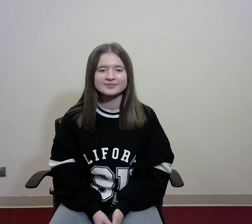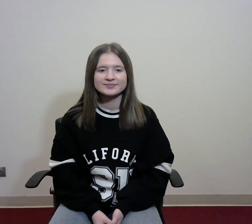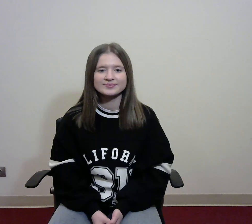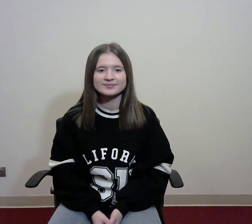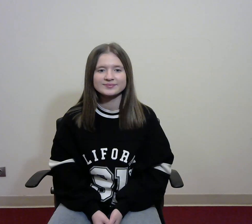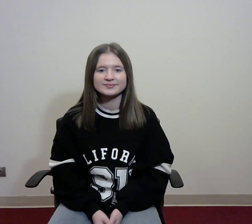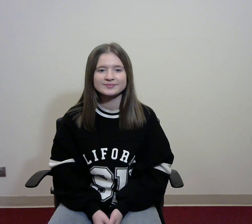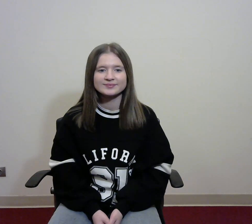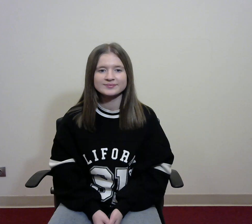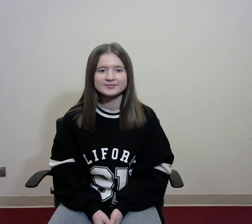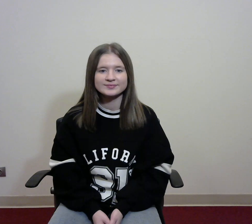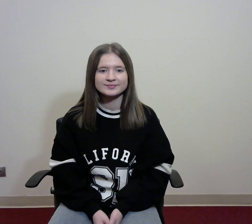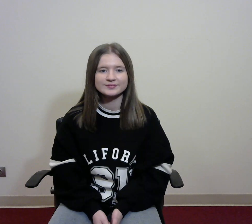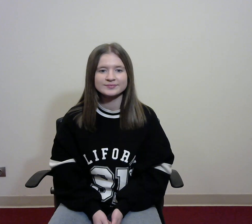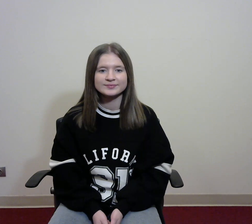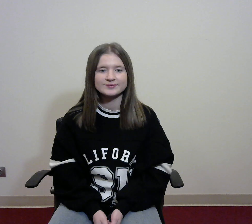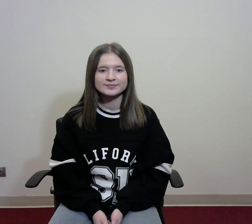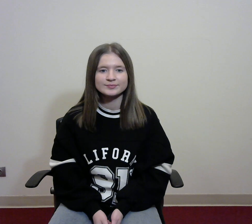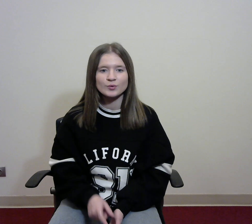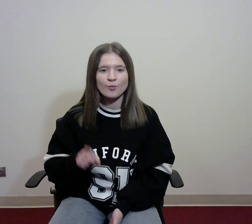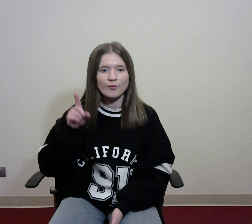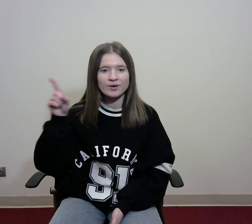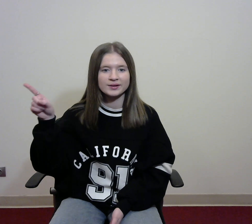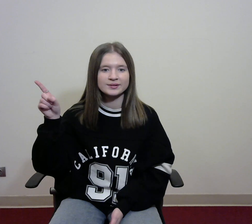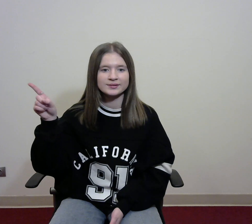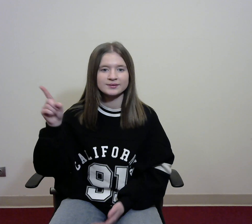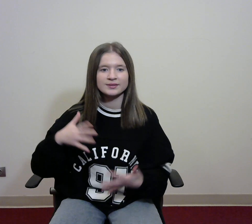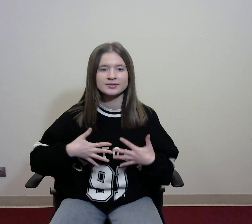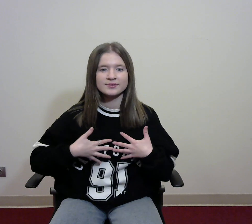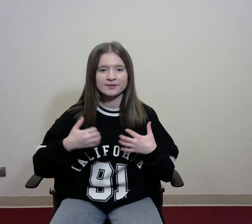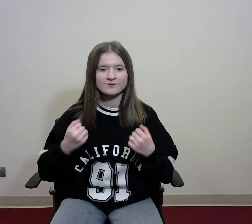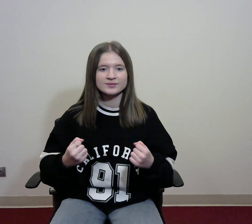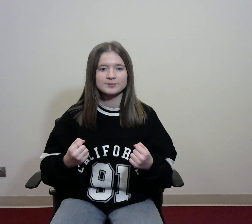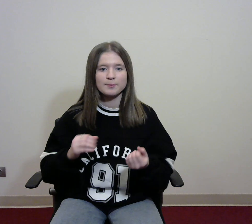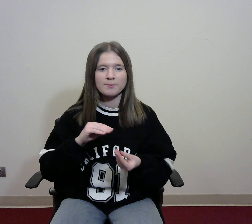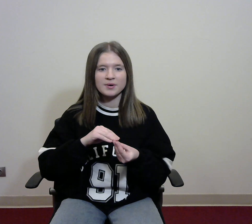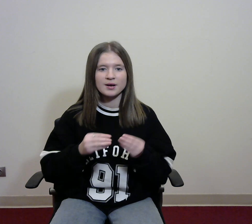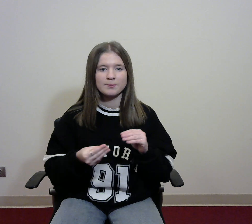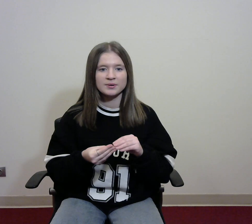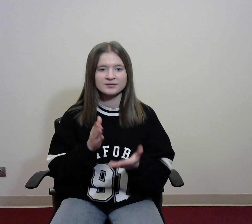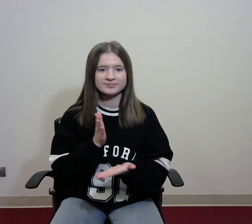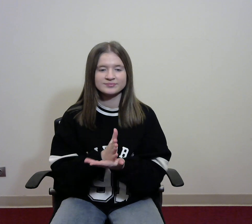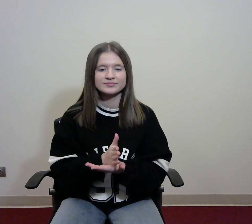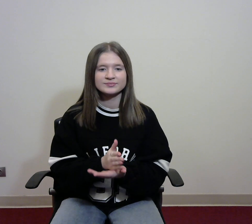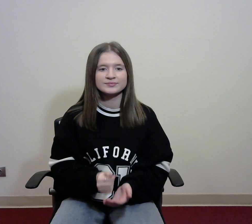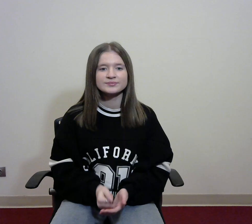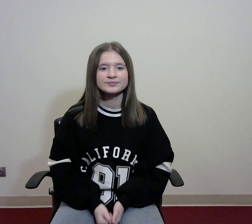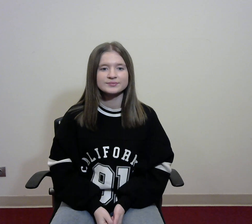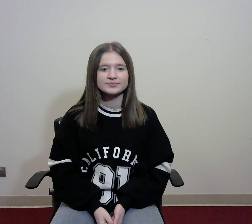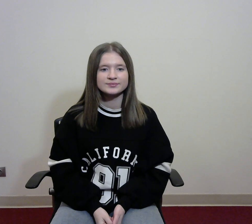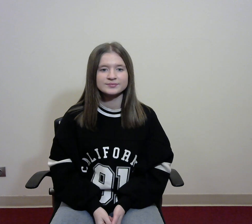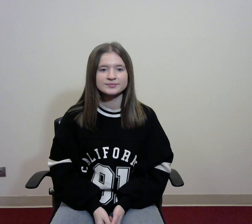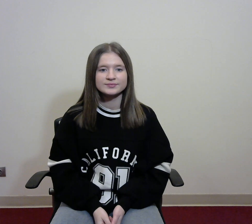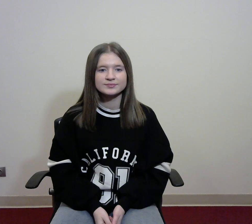Onun sağlamlıq problemi var